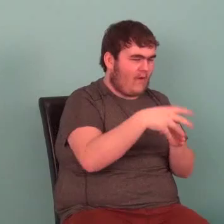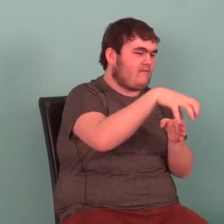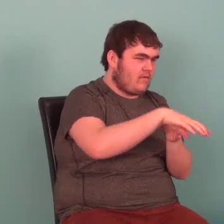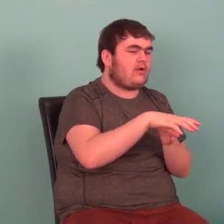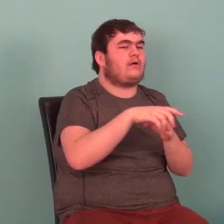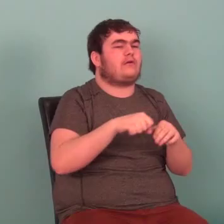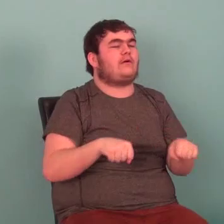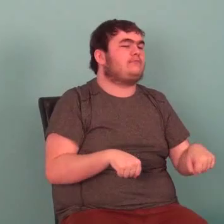Chłopiec idzie prowadząc rower.